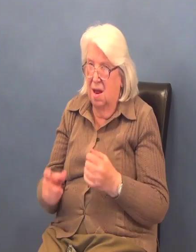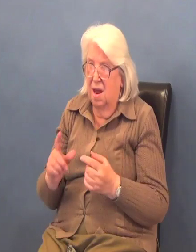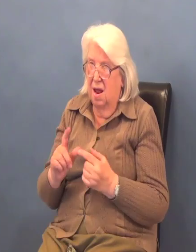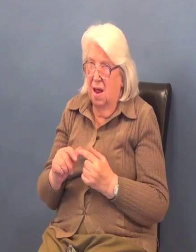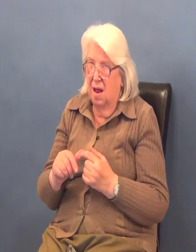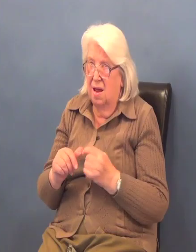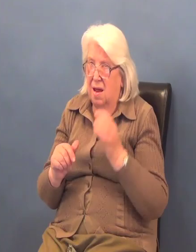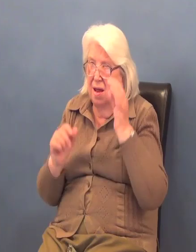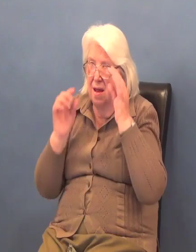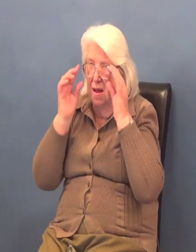Ale...